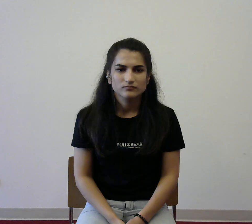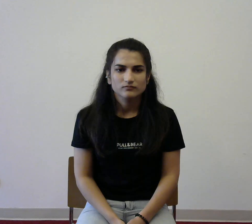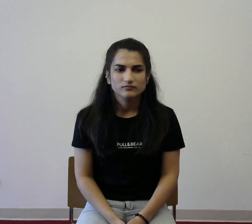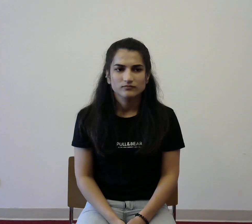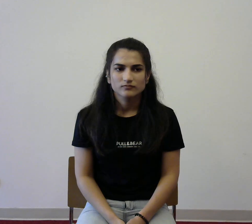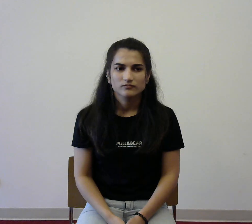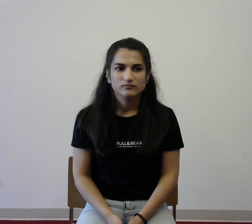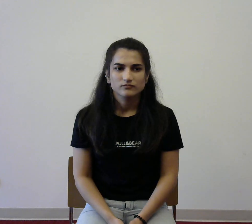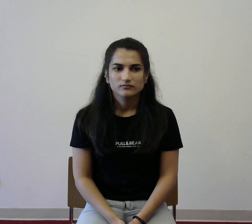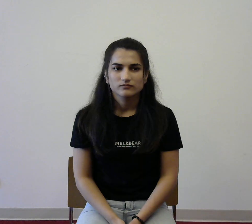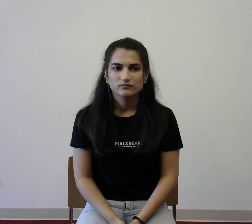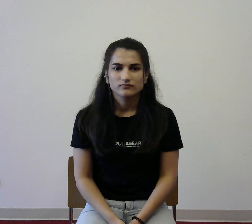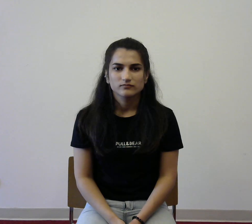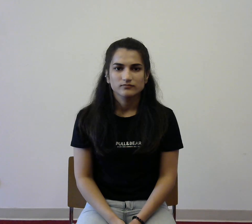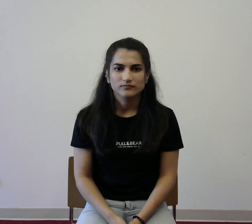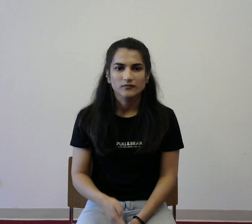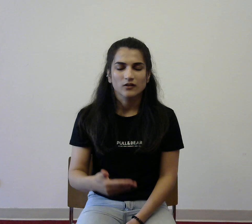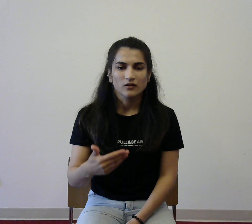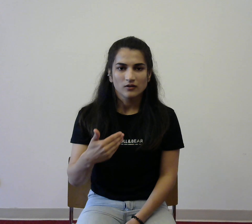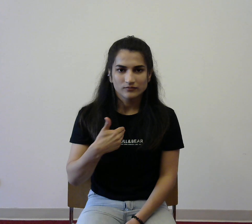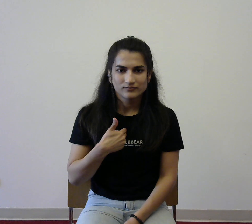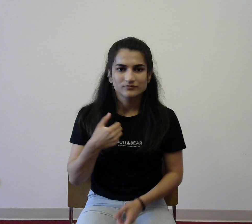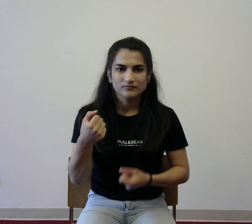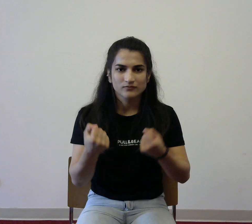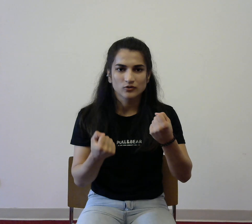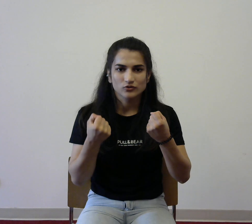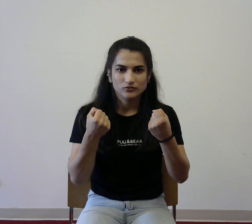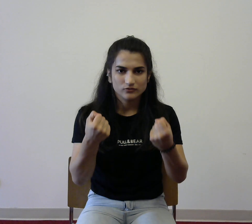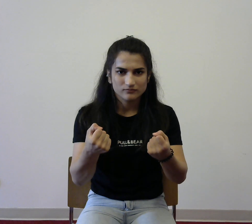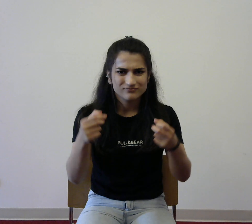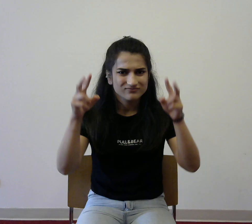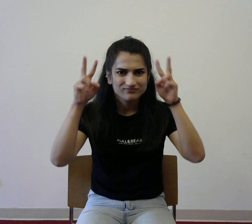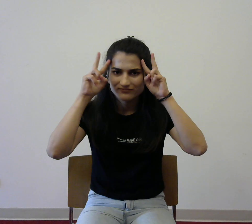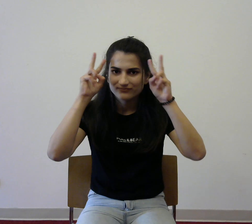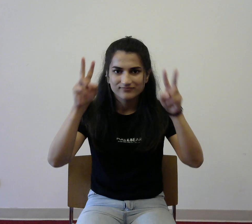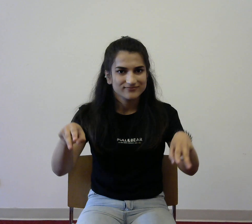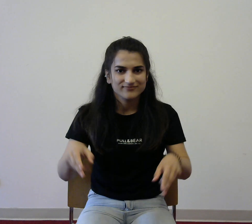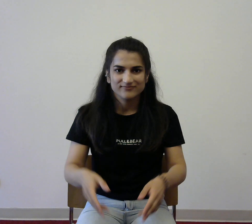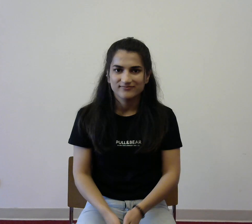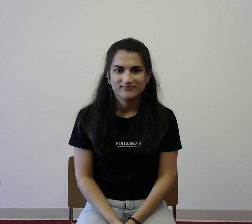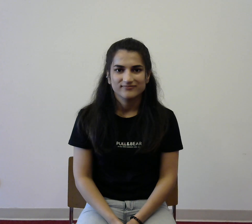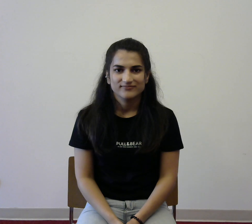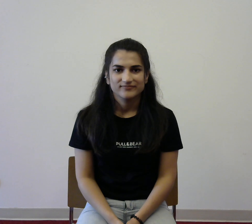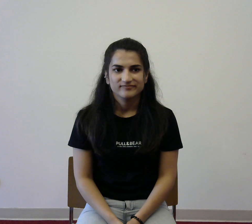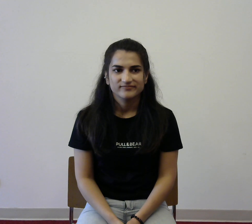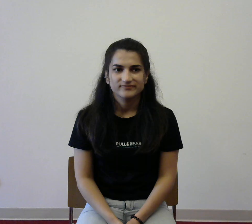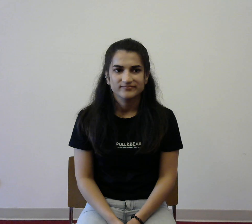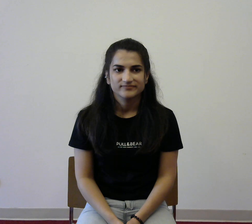Mən avtomobil sürə bilmirəm